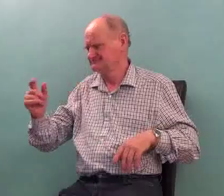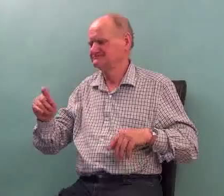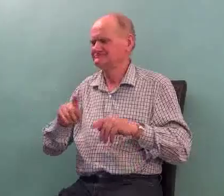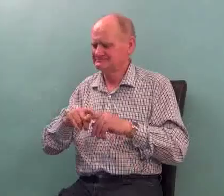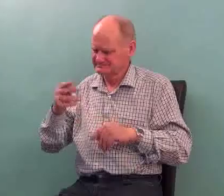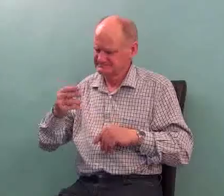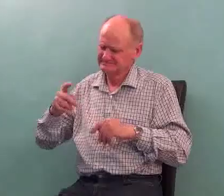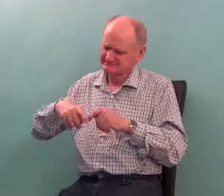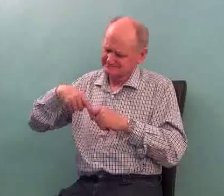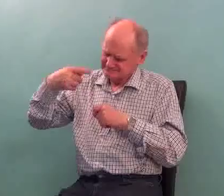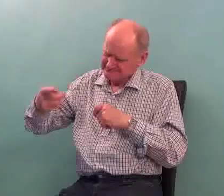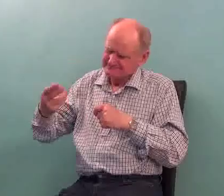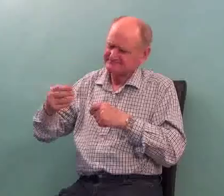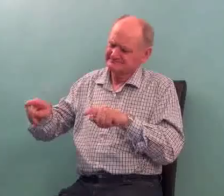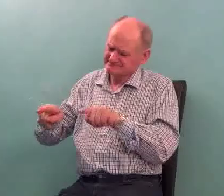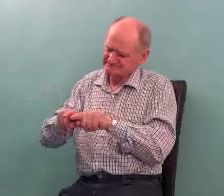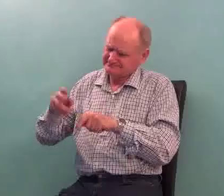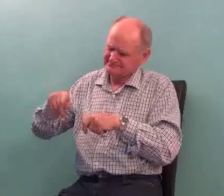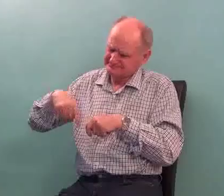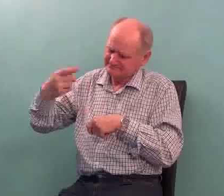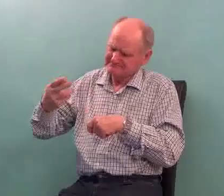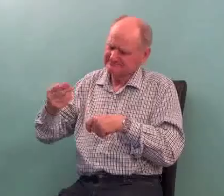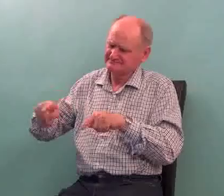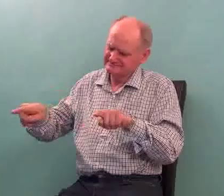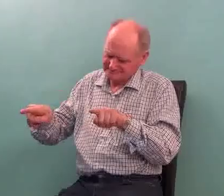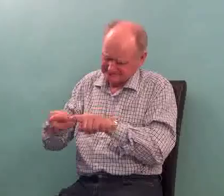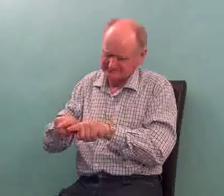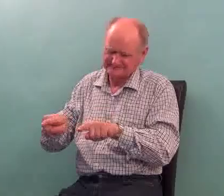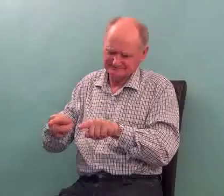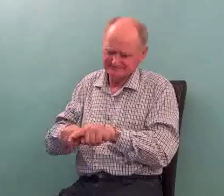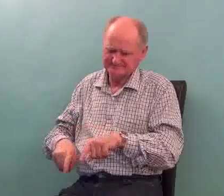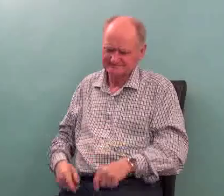Robimy to w każdą niedzielę.